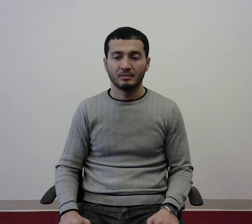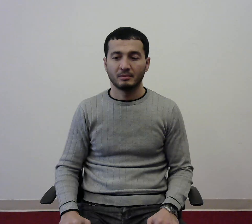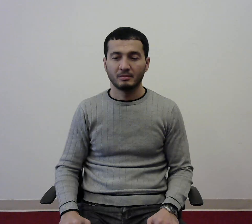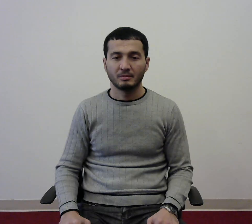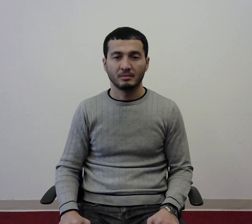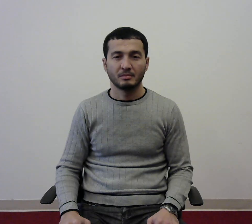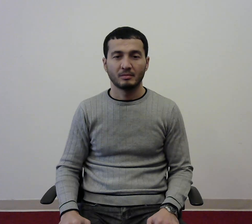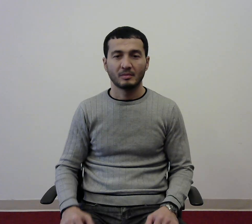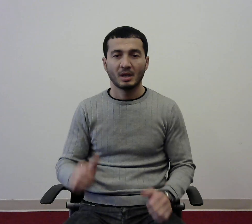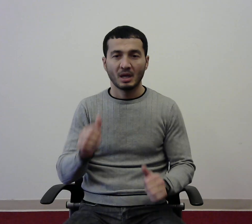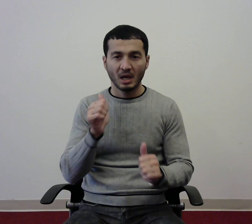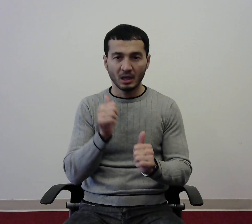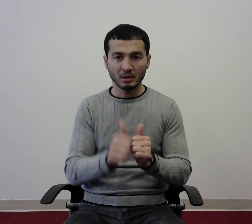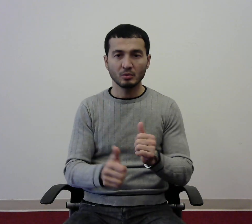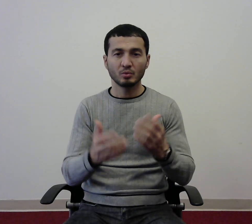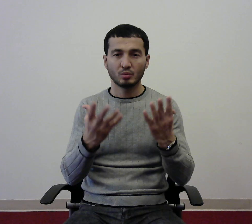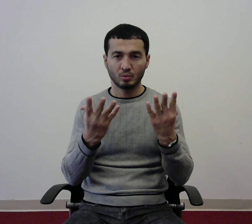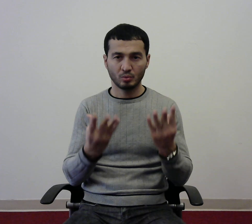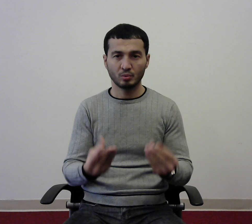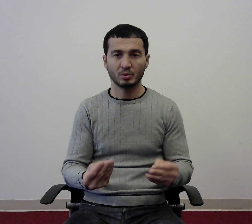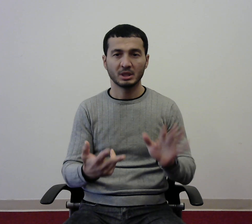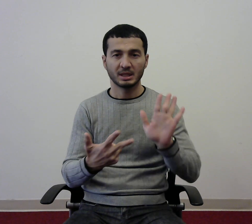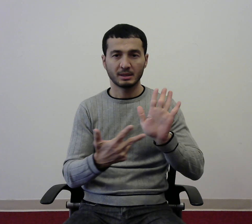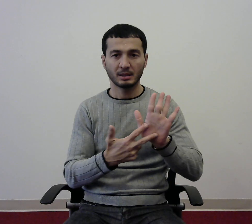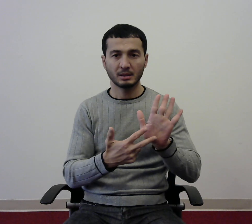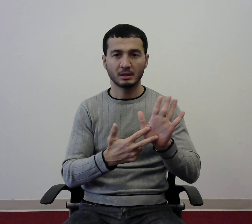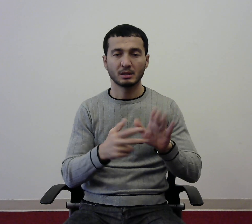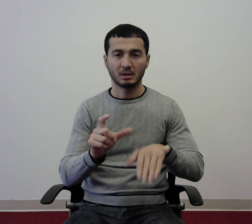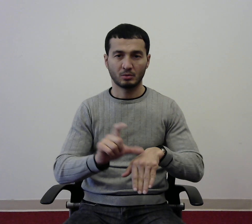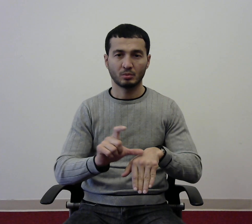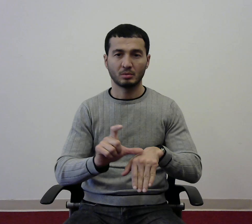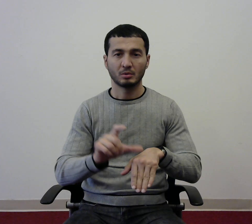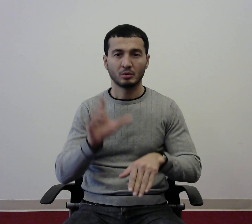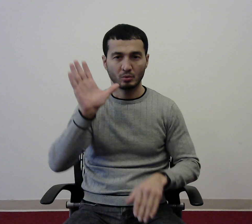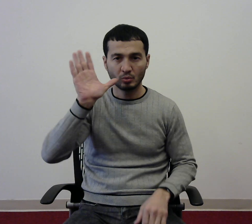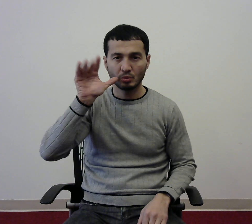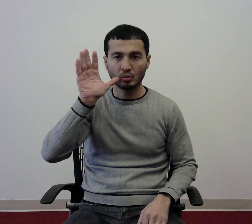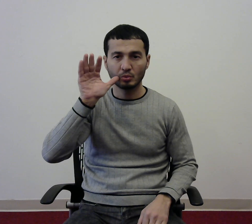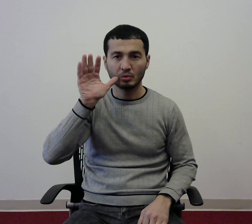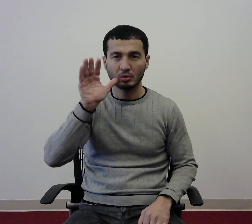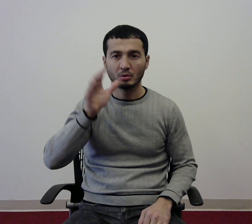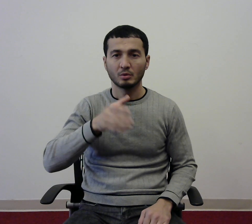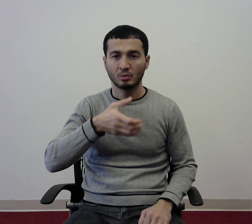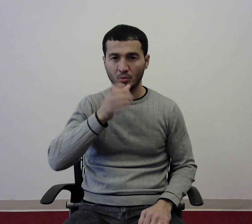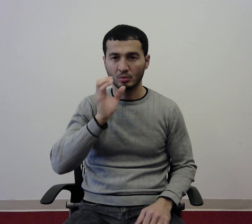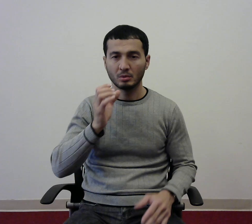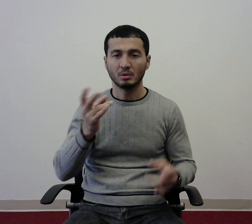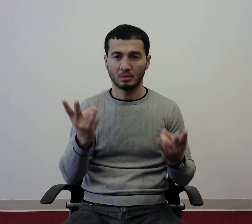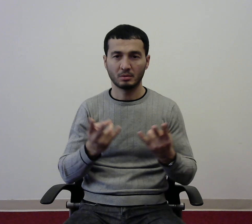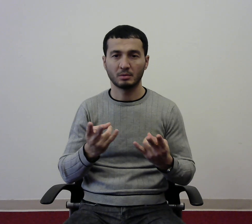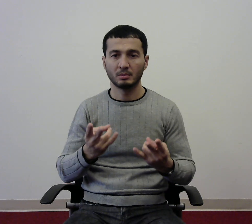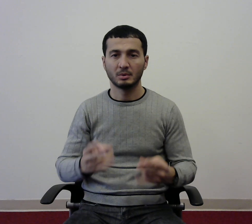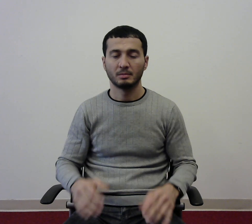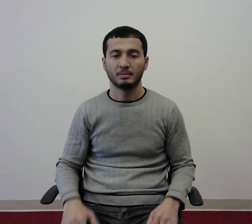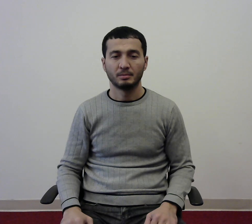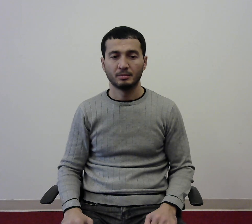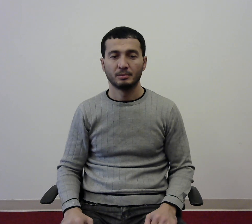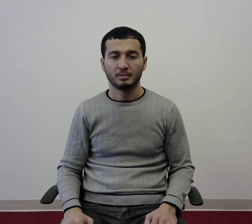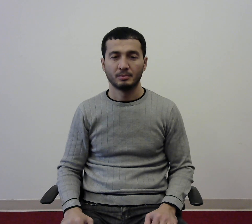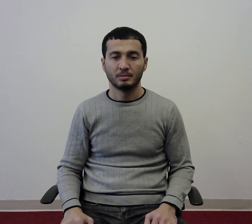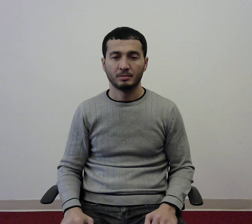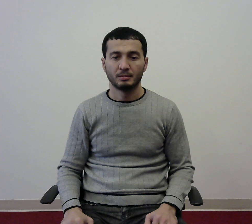Hər gün 8 stəkan su içmək lazımdır